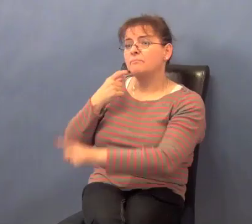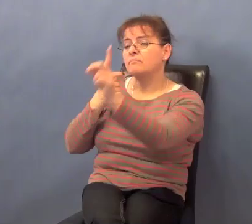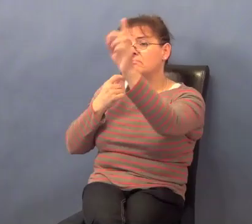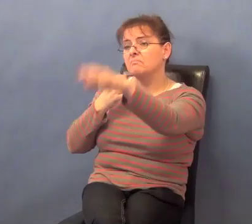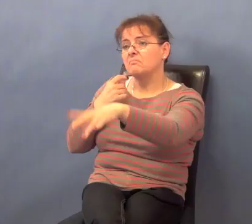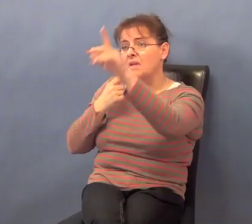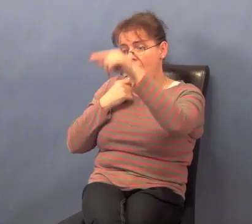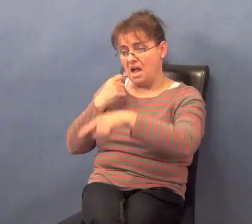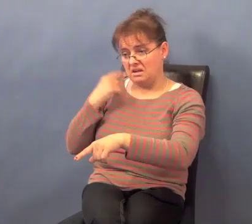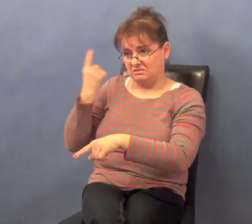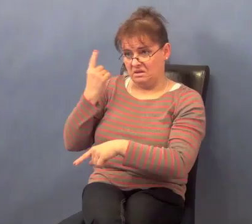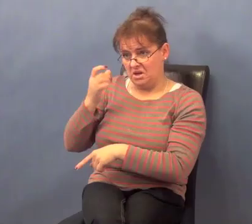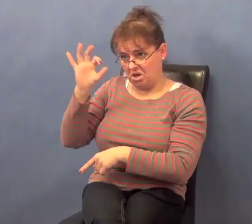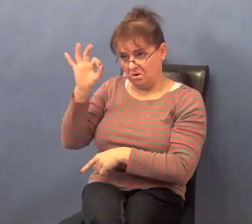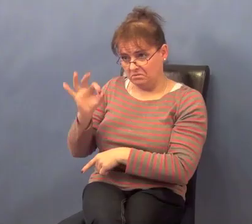Alkohol, zakaz alkoholu?